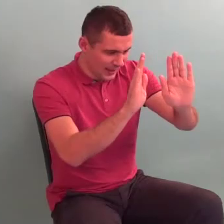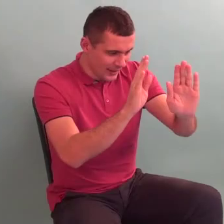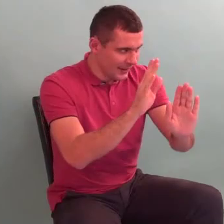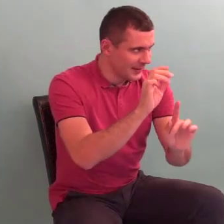Pierwszy.